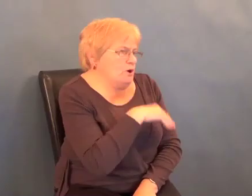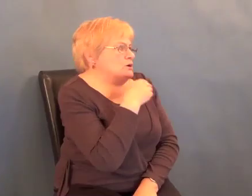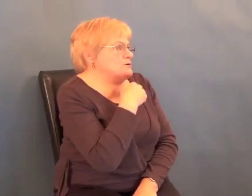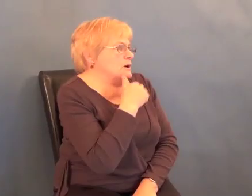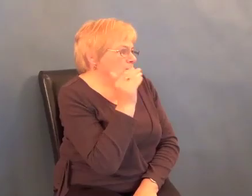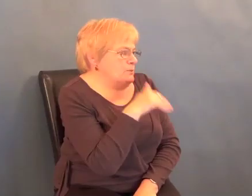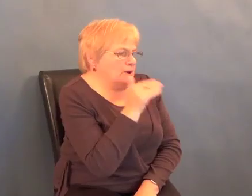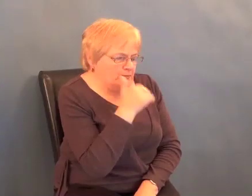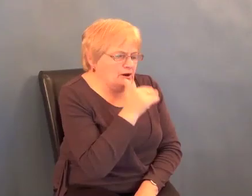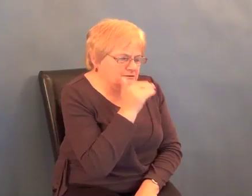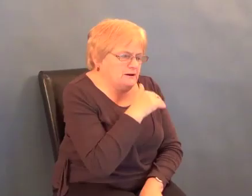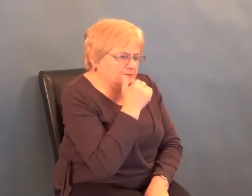Mogę.